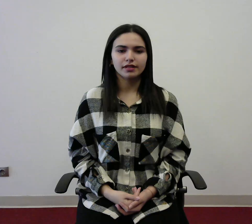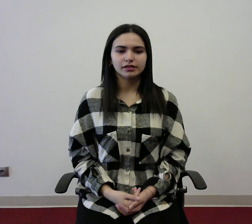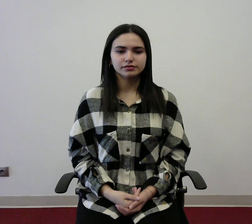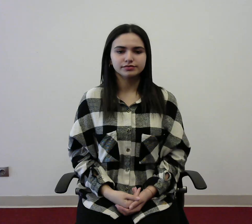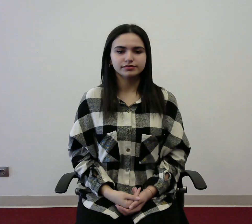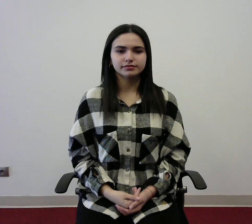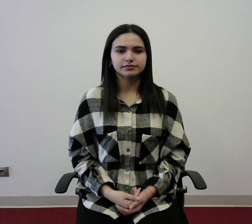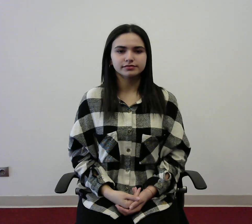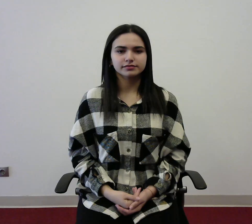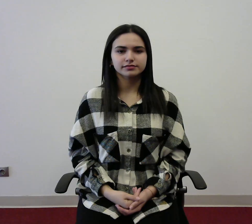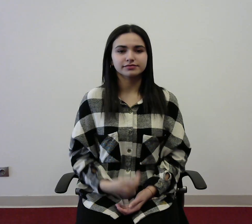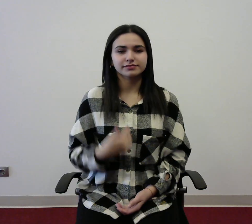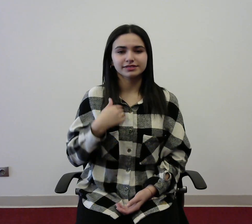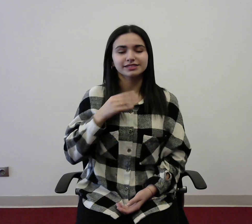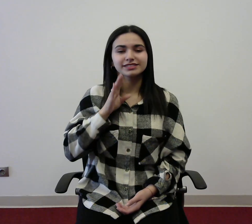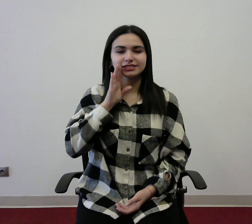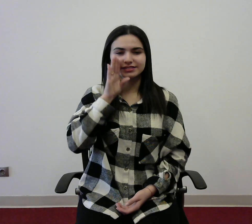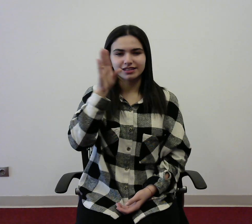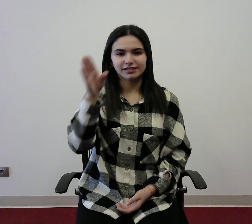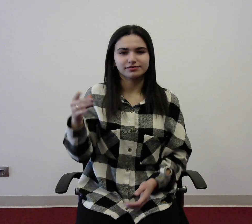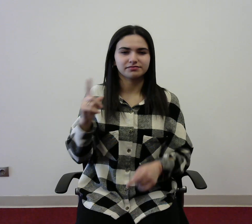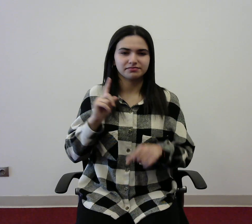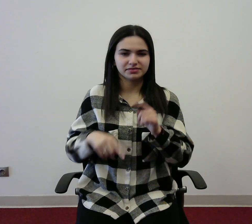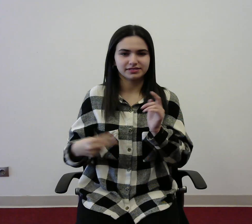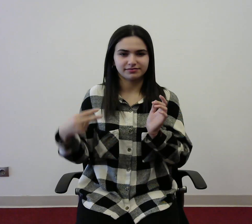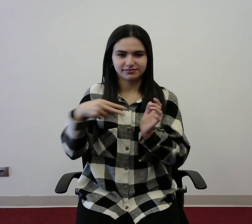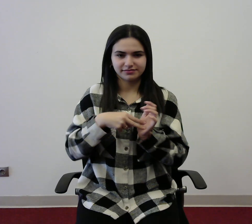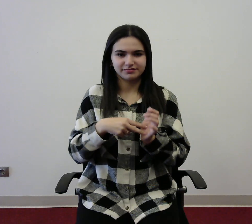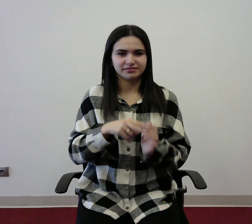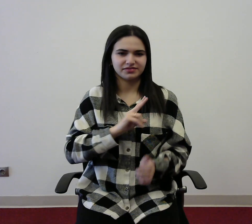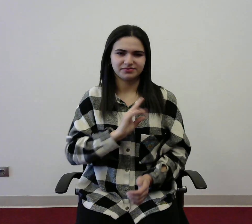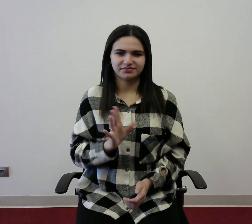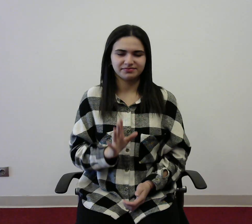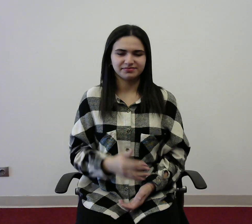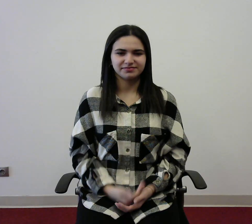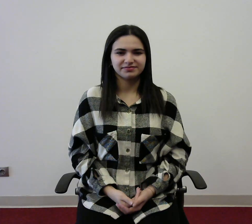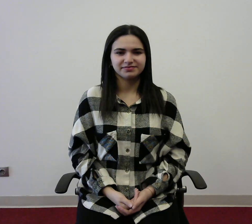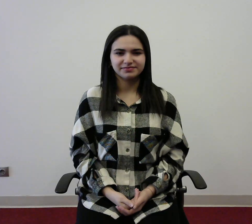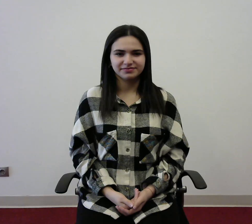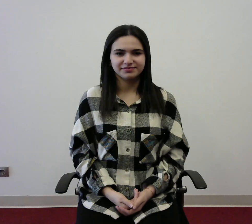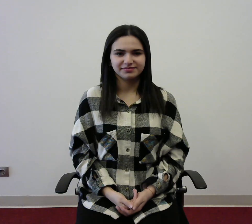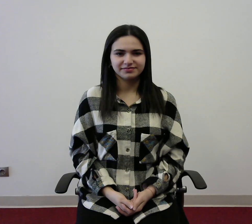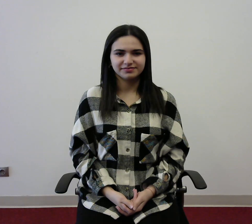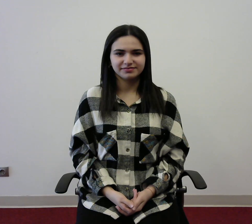Mən səhərlər tez durmağı sevmirəm